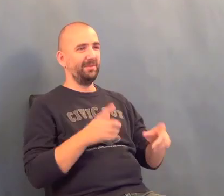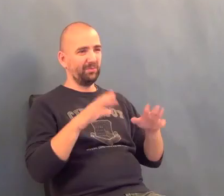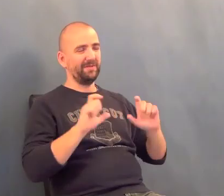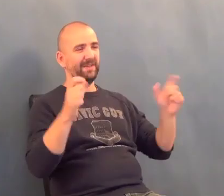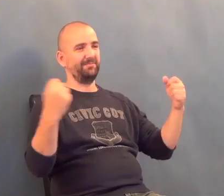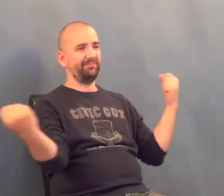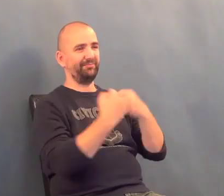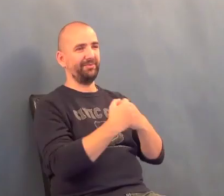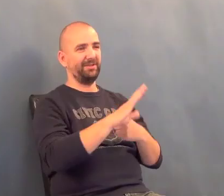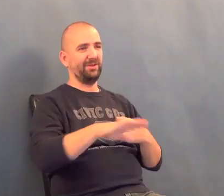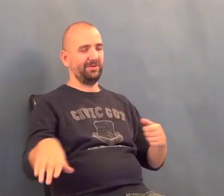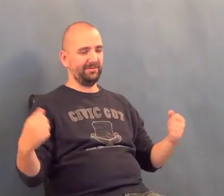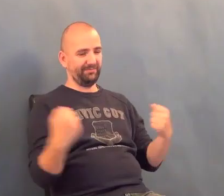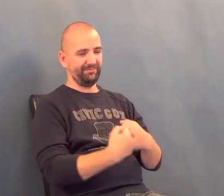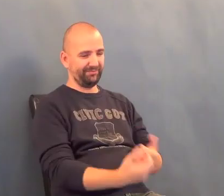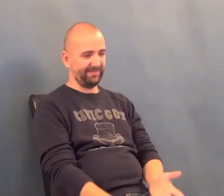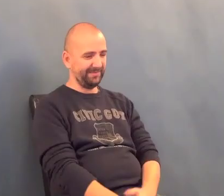Można mieć wypadek samochodowy z dziećmi.